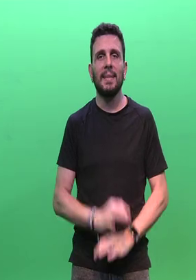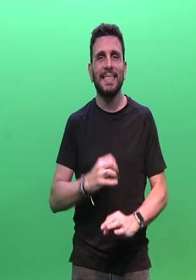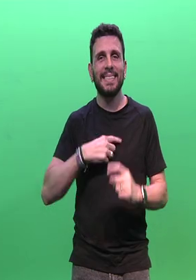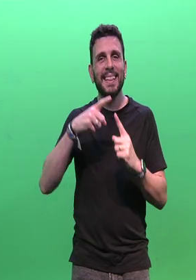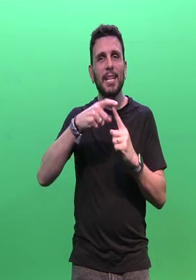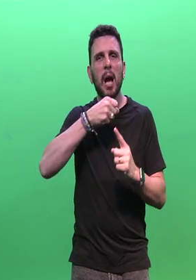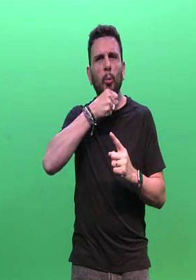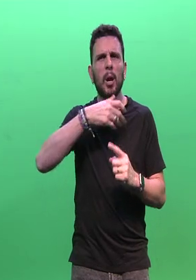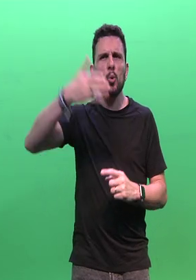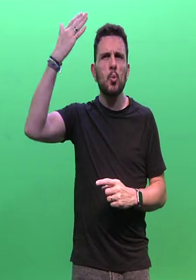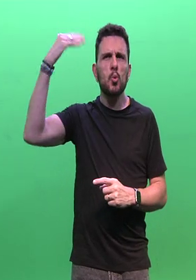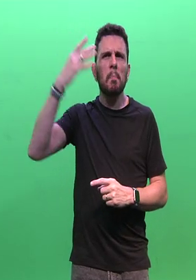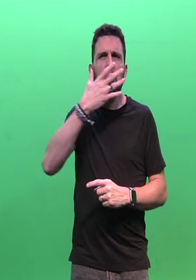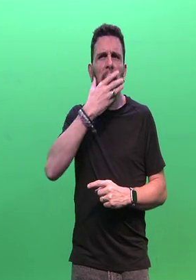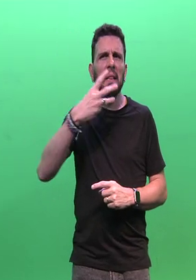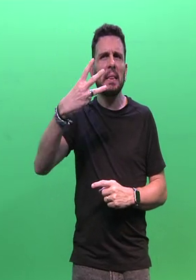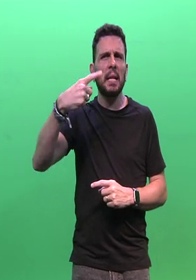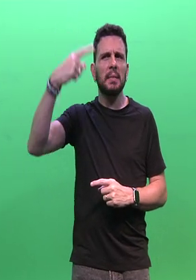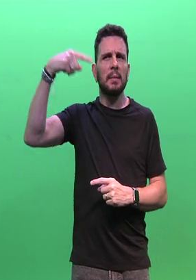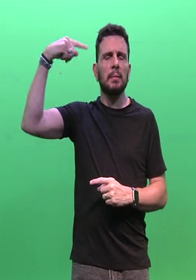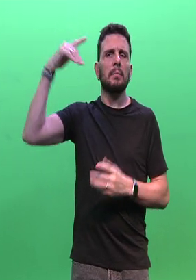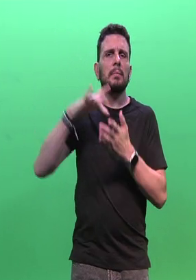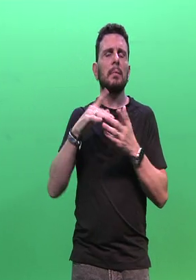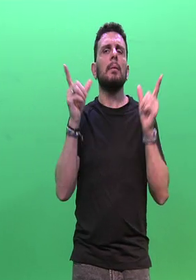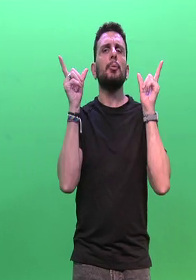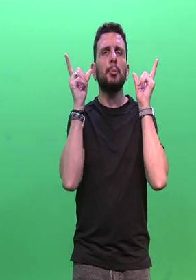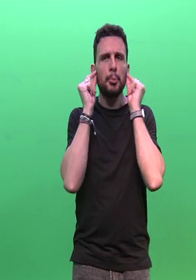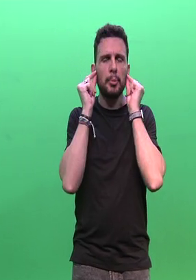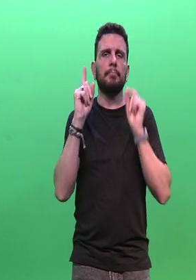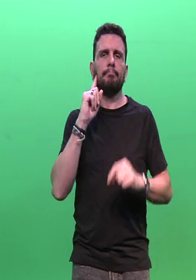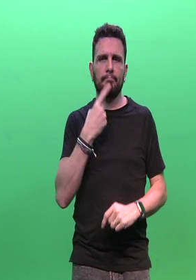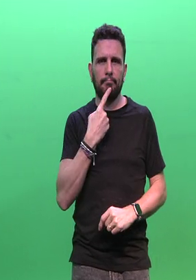El meu oncle avi, em sembla que fa tres generacions enrere, va perdre audició i es va quedar sord.